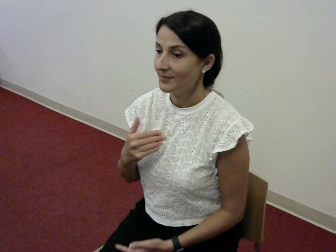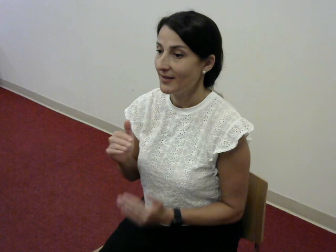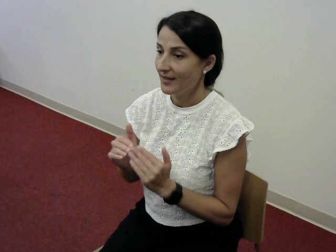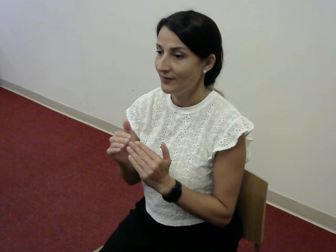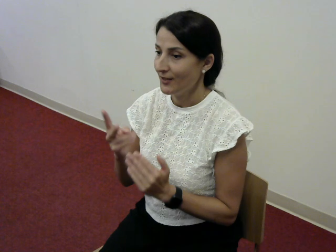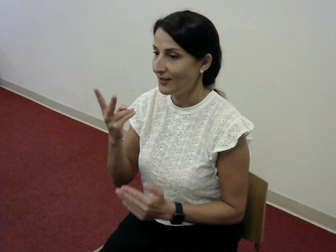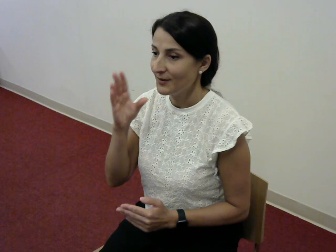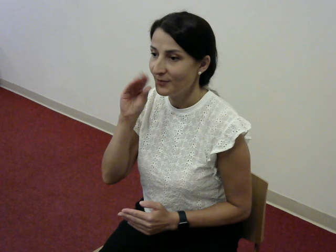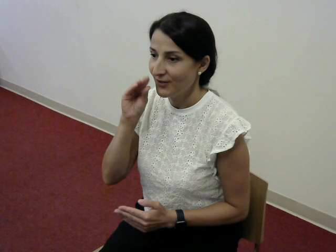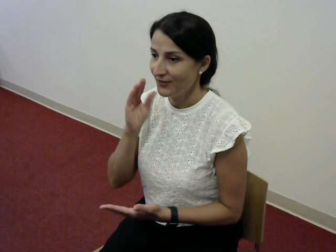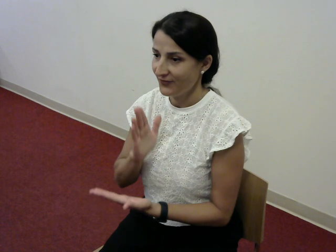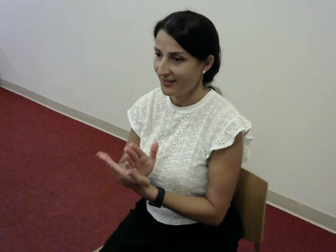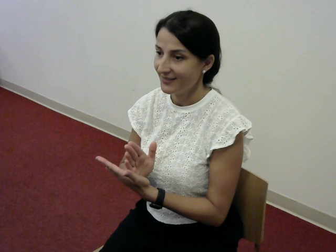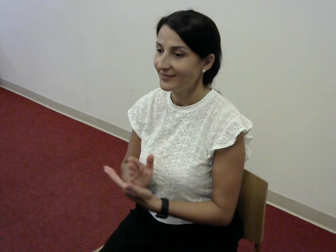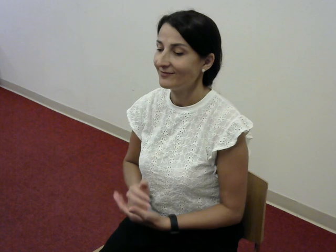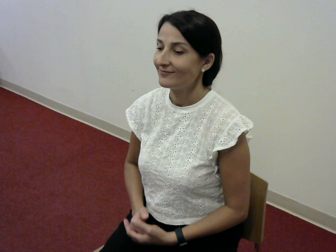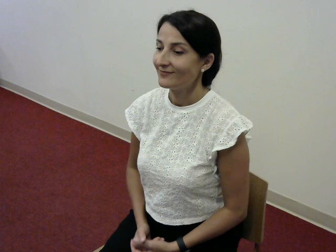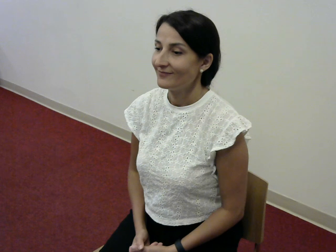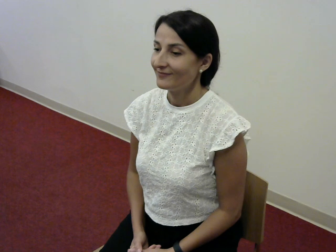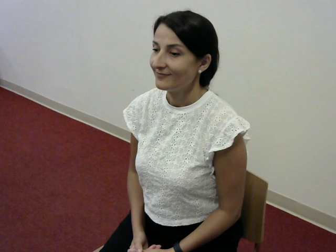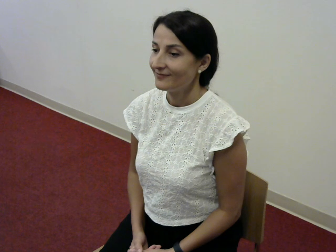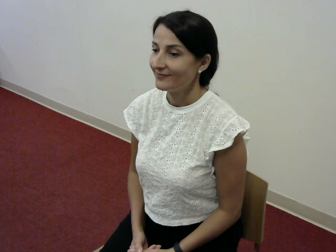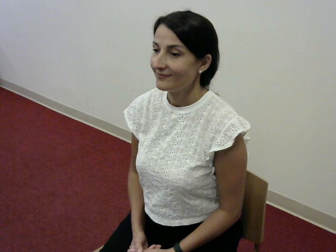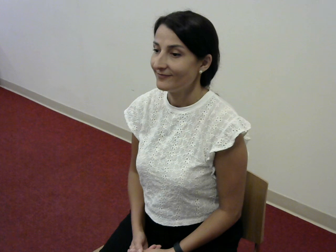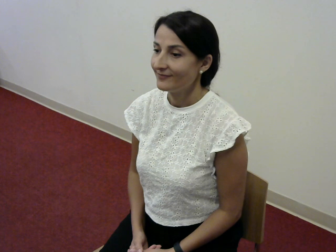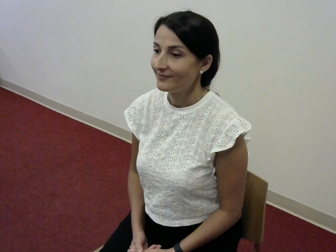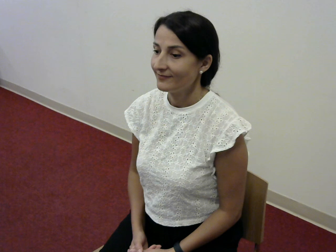Mənim evdə 2 pişiyim var